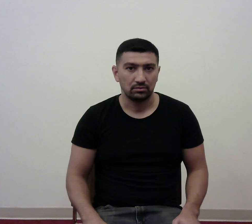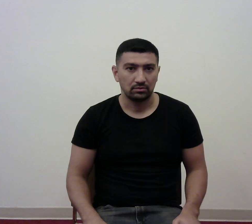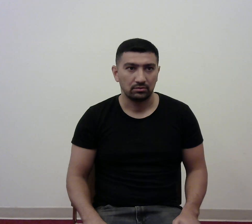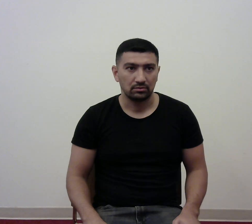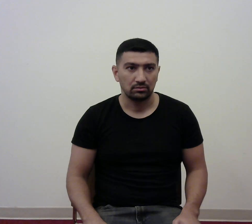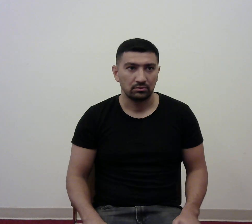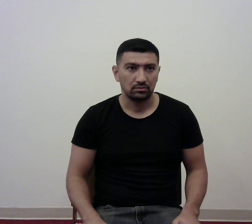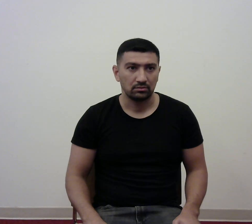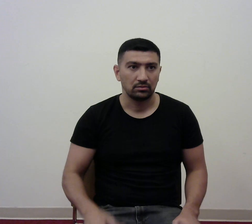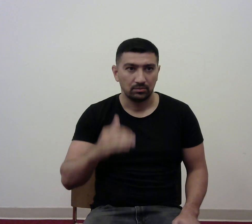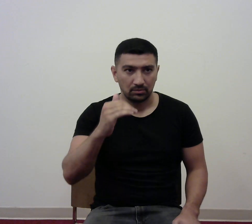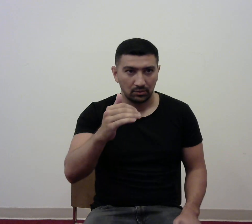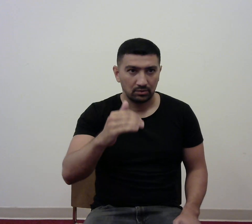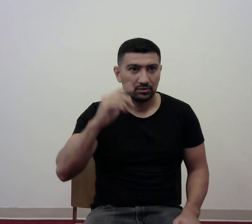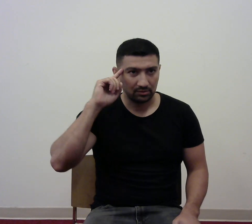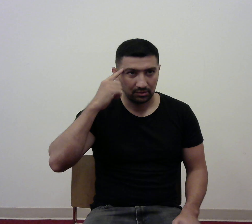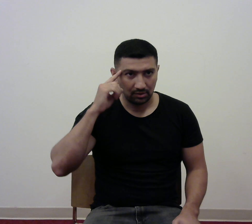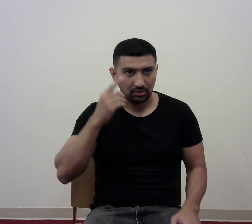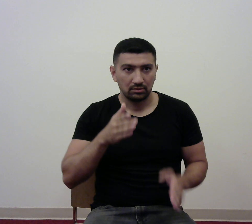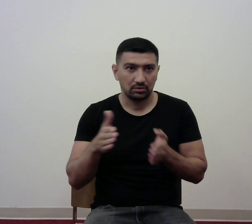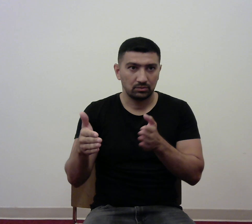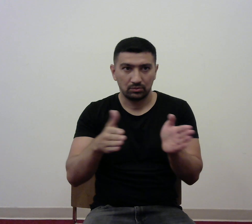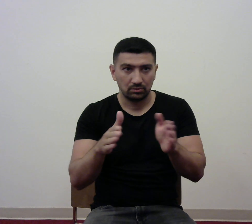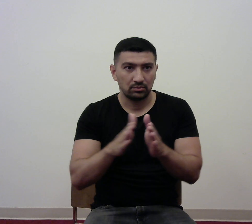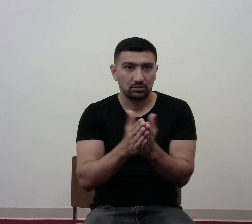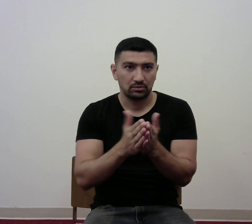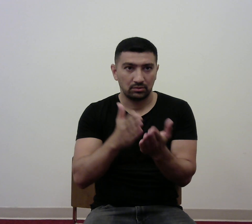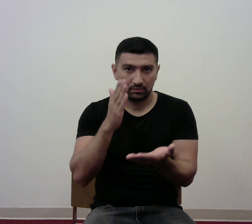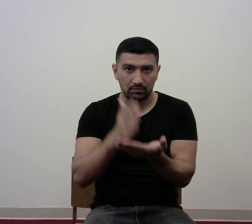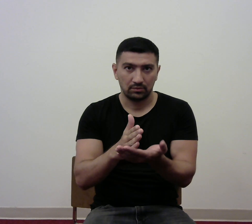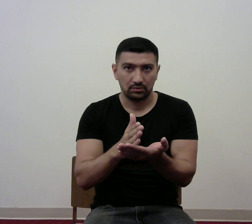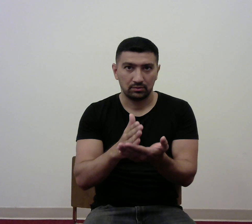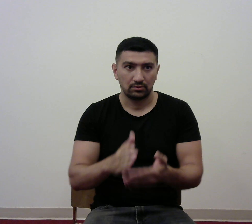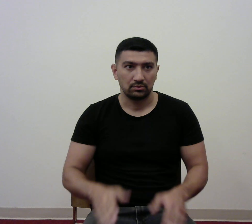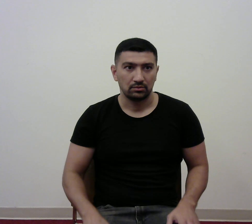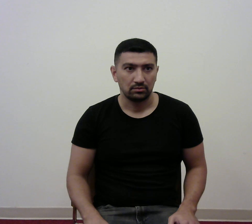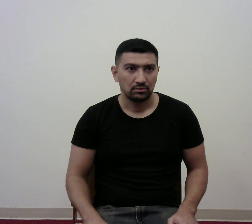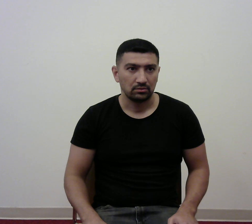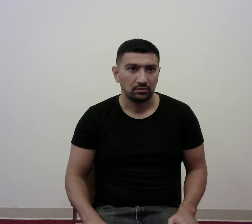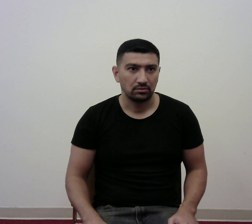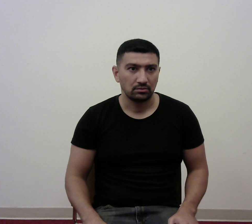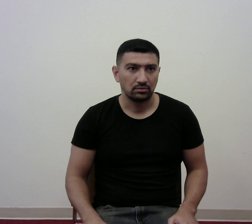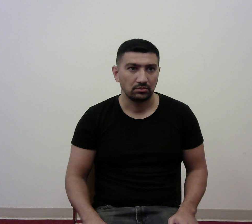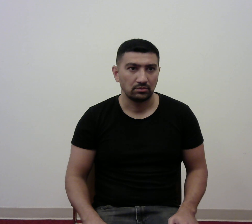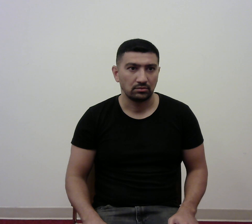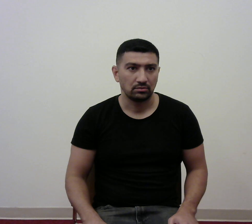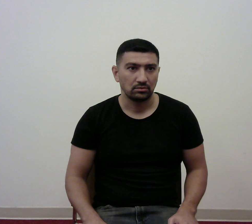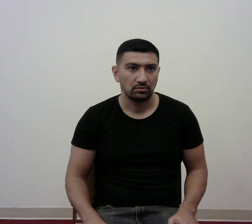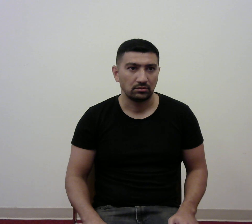Sizdə "Dəli Kür" kitabı var?